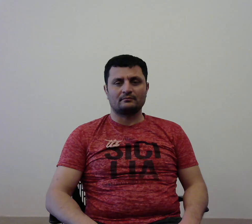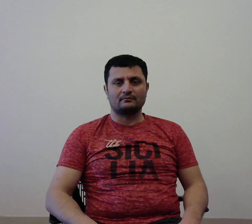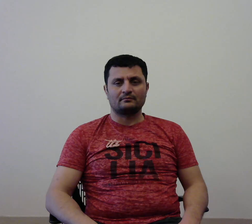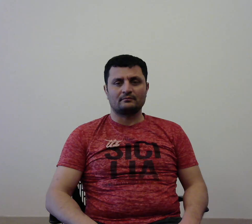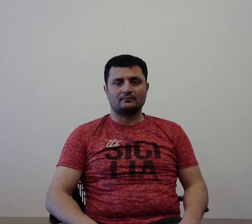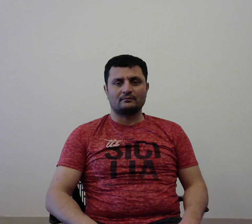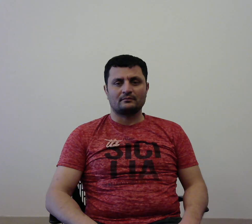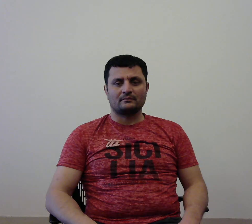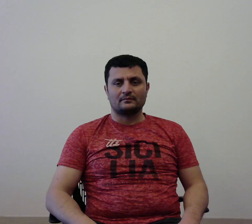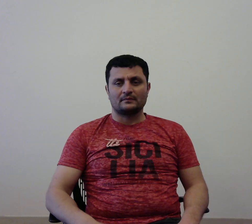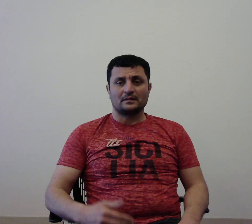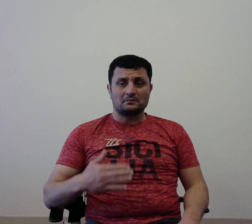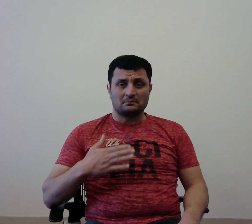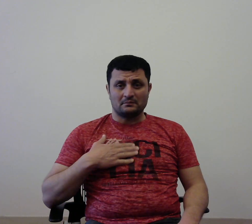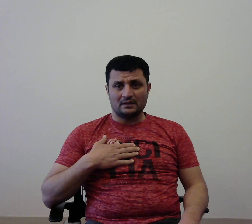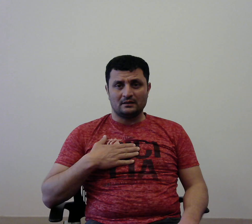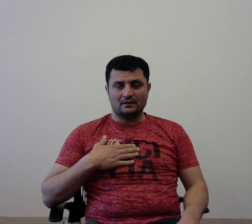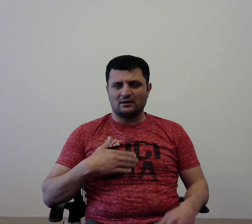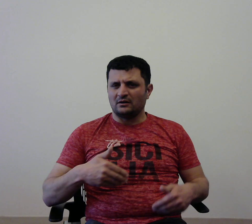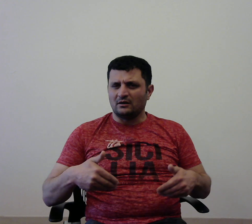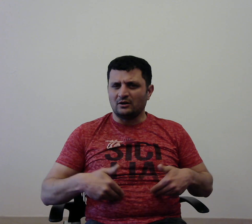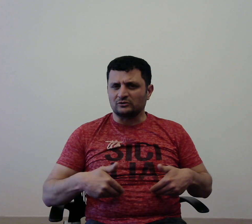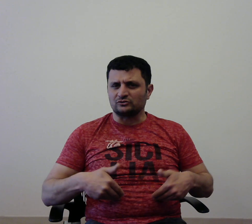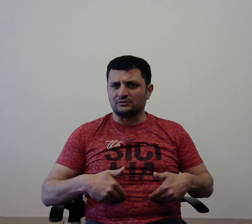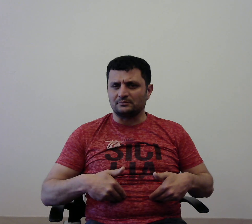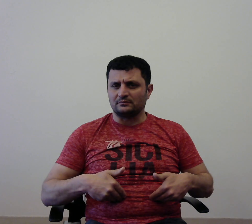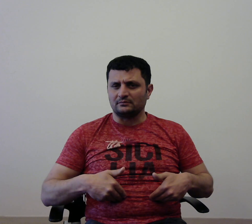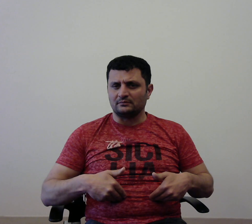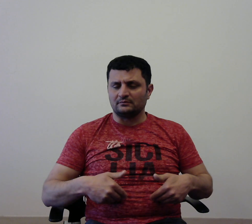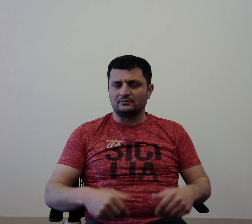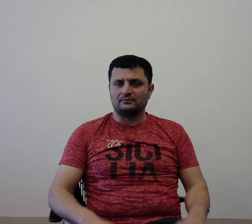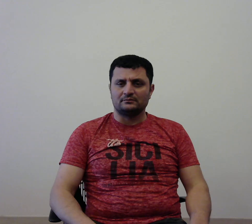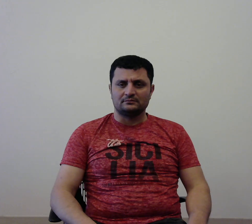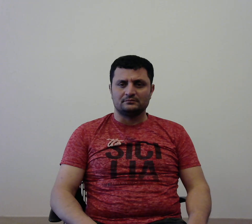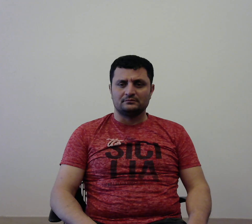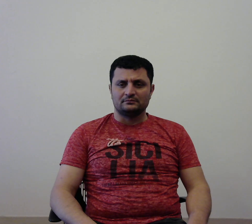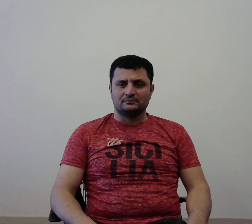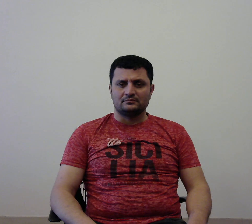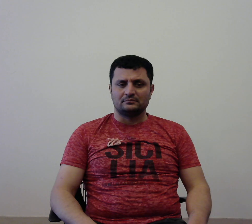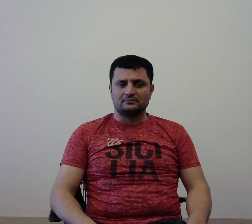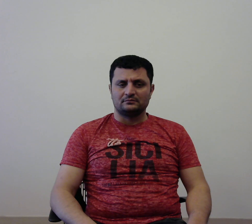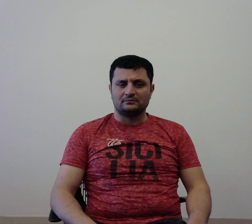Mən acam